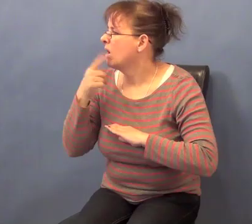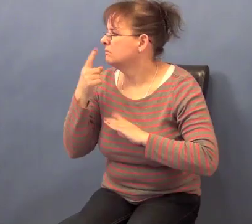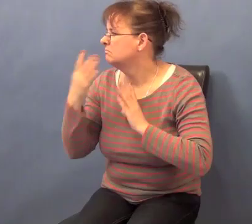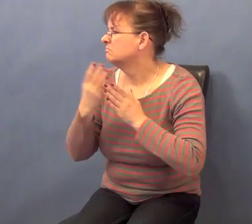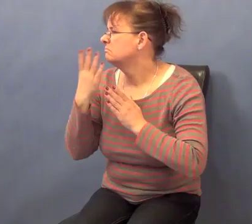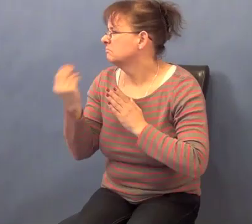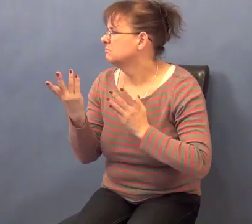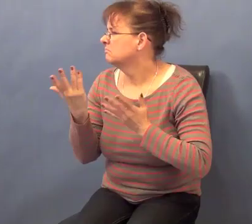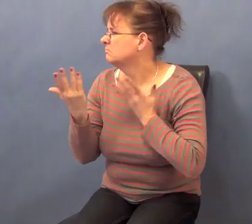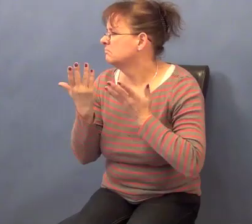Mowę czytać z ust.